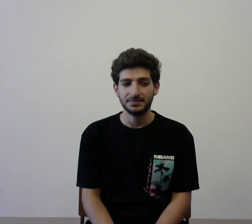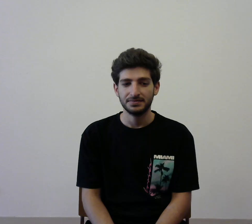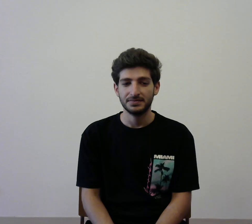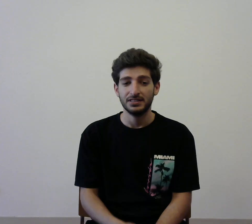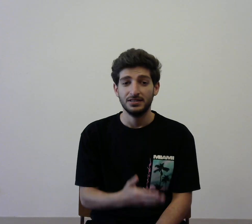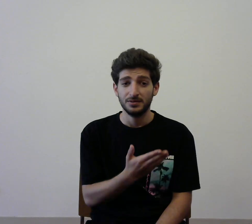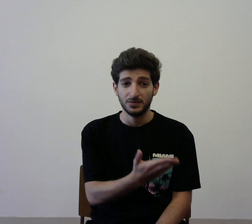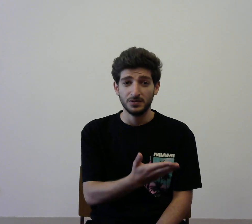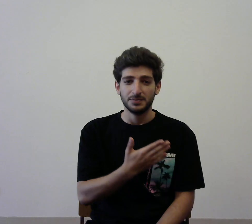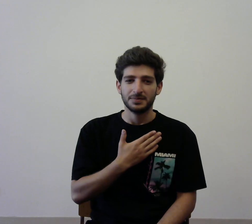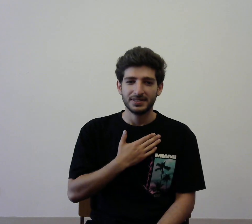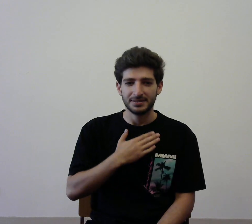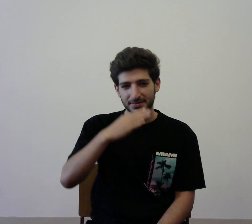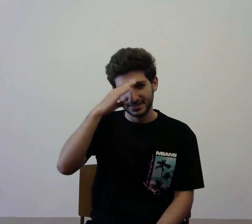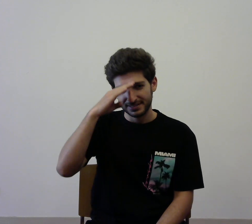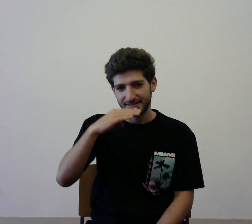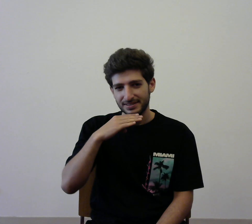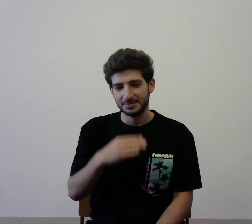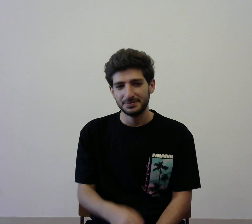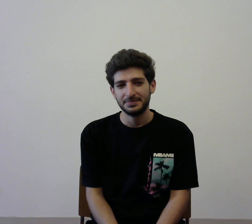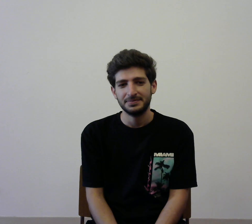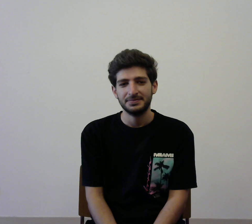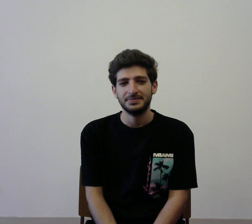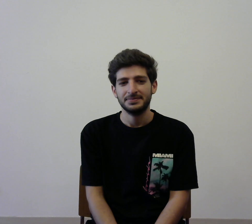Bu mənim atamdır